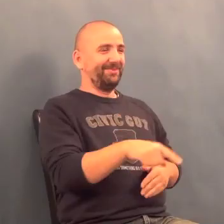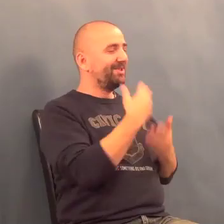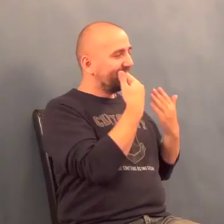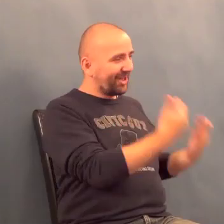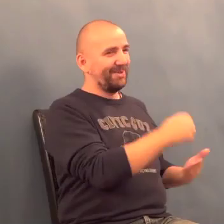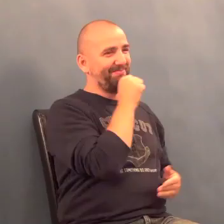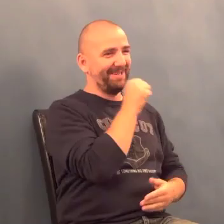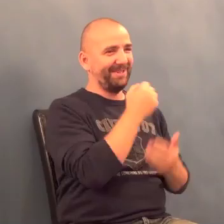Podziękowała babci.